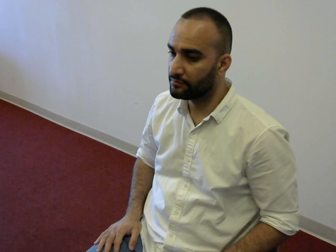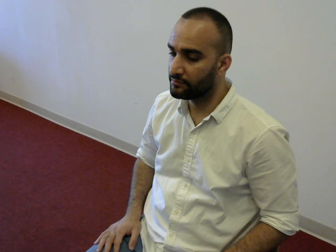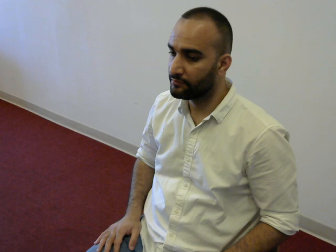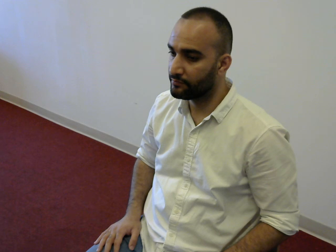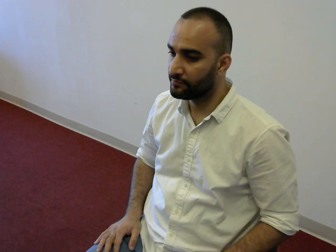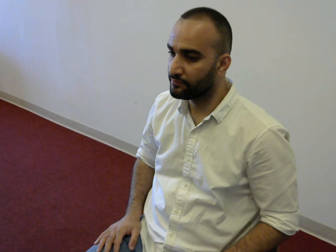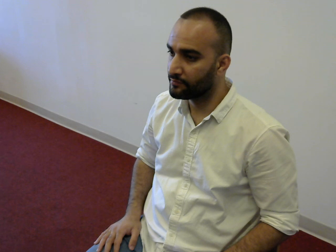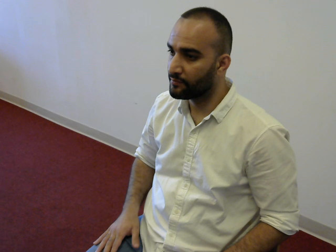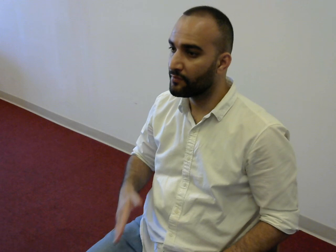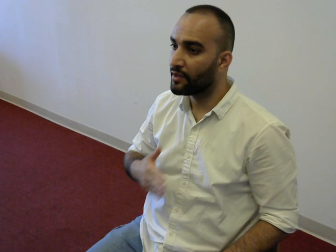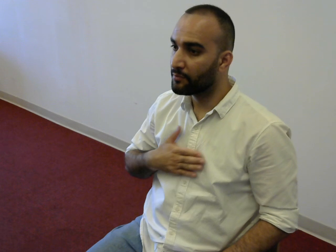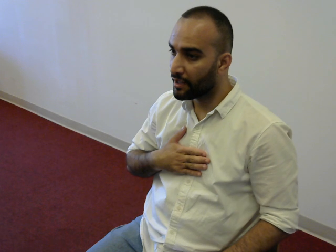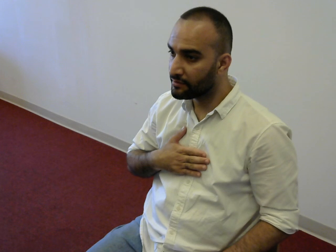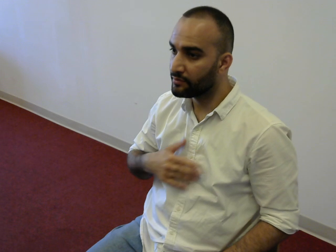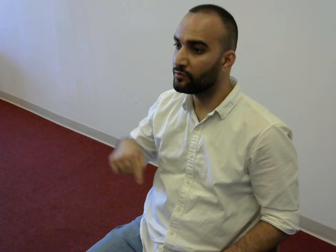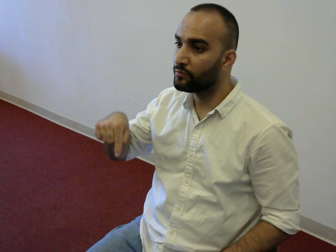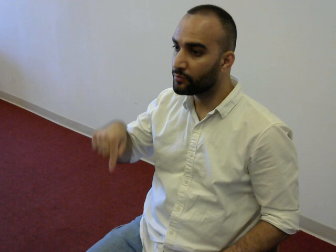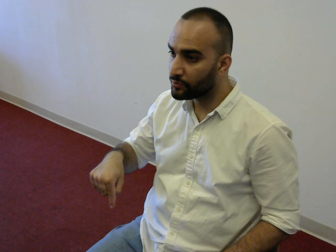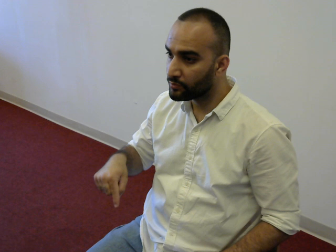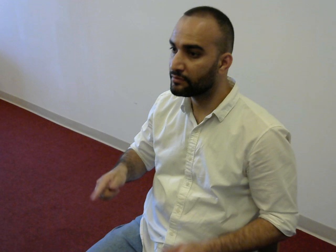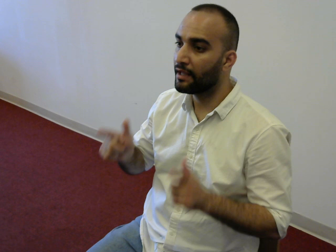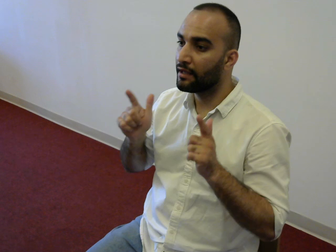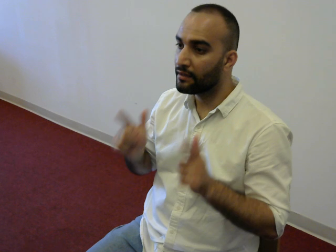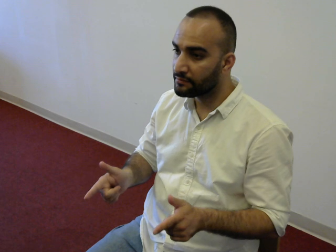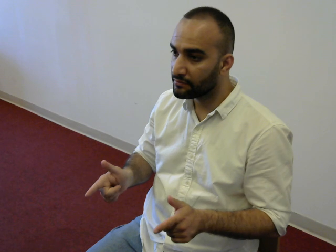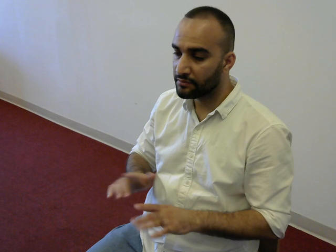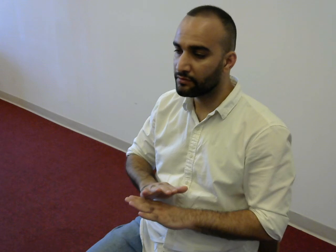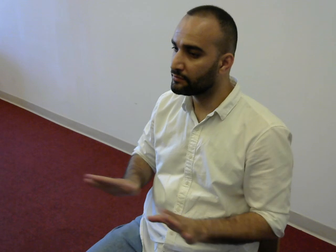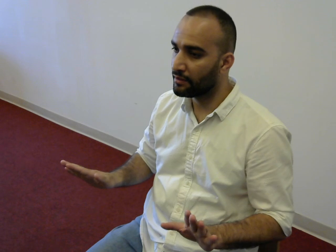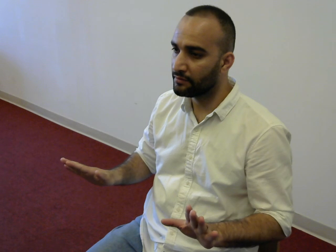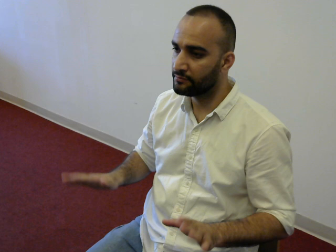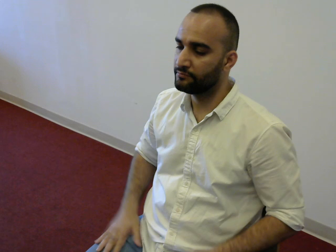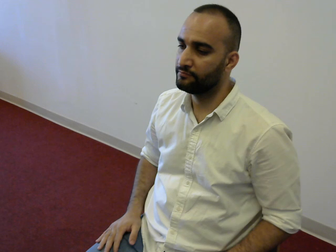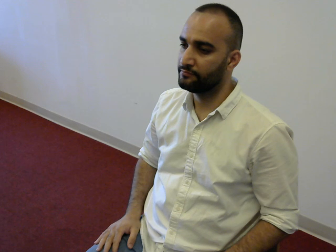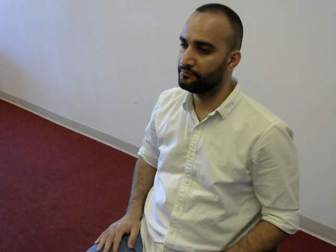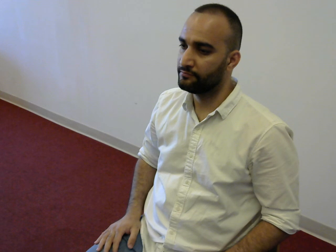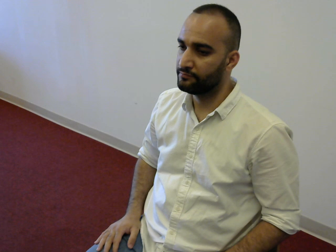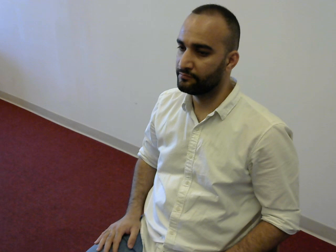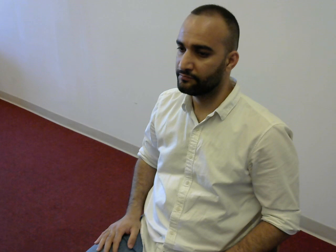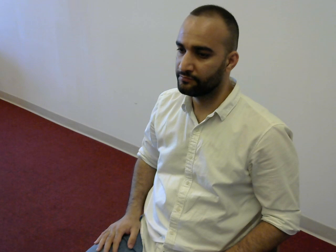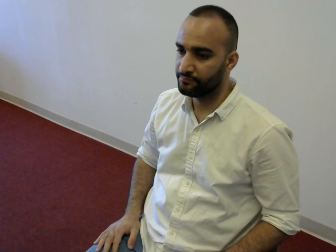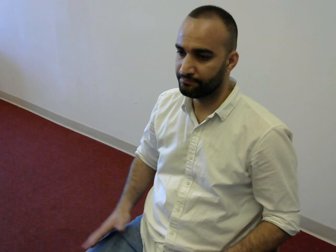Mən bununla razı deyiləm